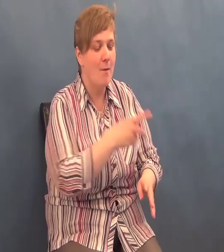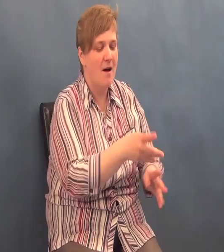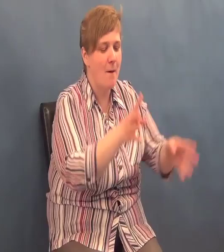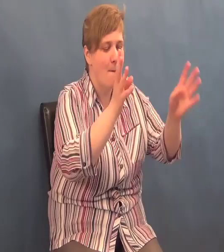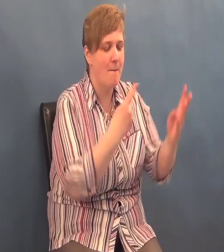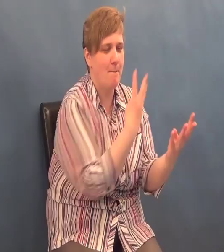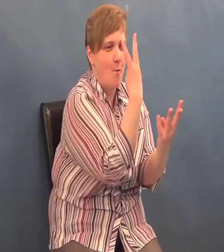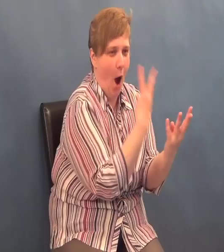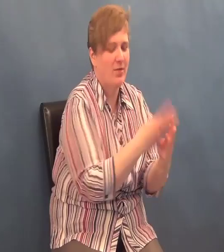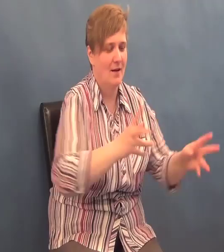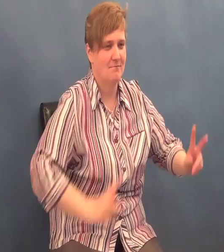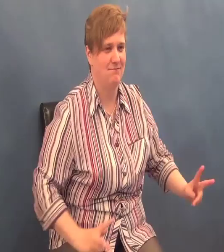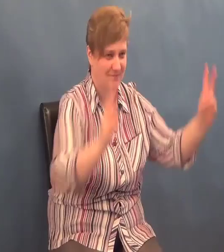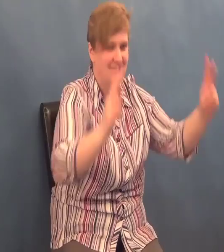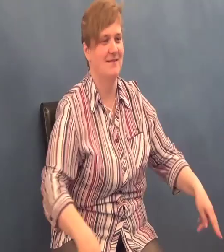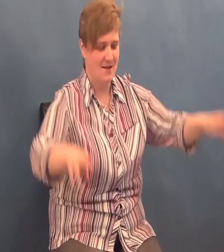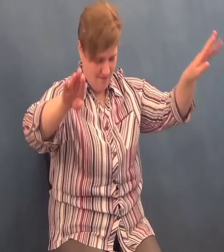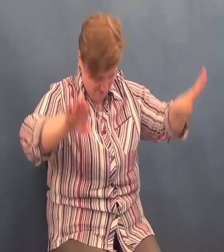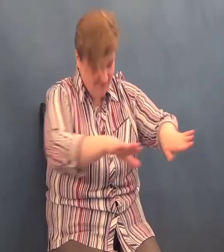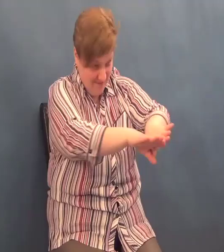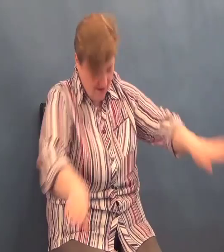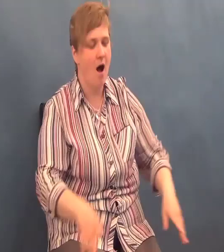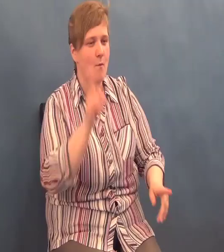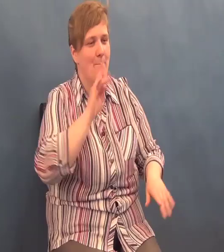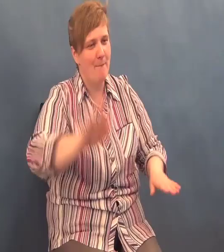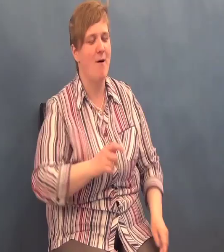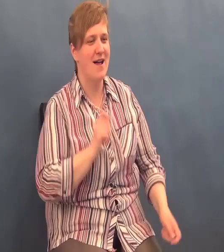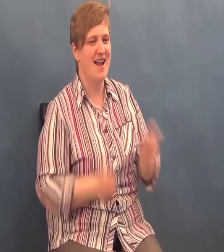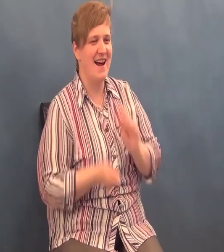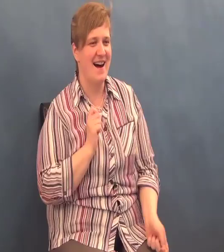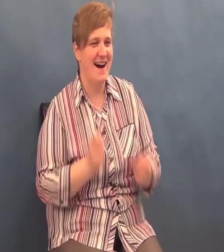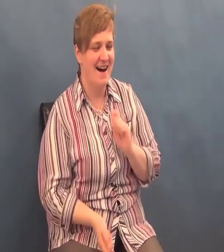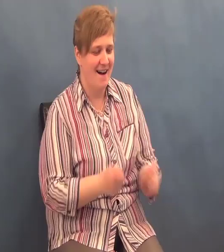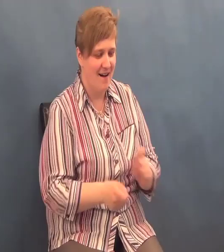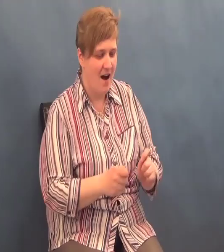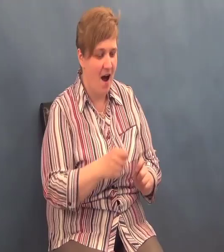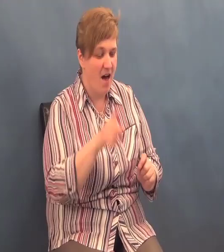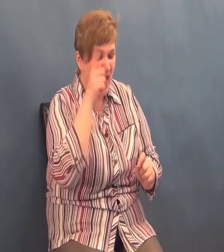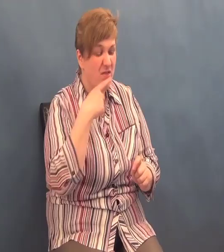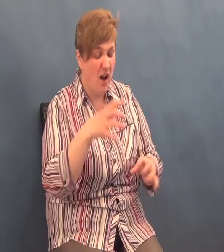Wcześniej zerwał deski z płotu i właśnie na tym chłopiec gra jak na perkusji.